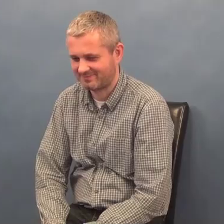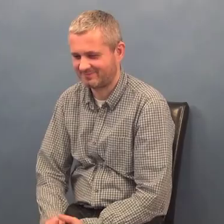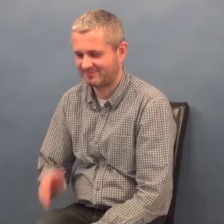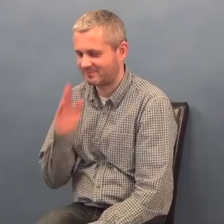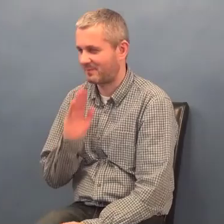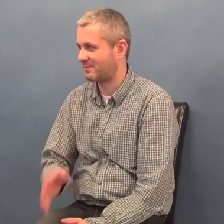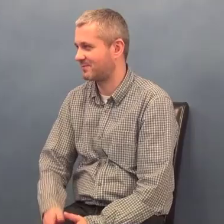Tak samo.